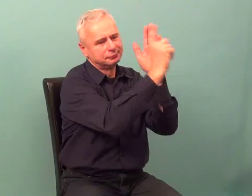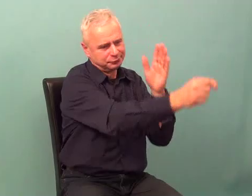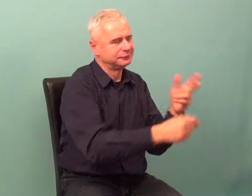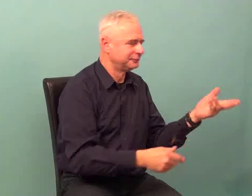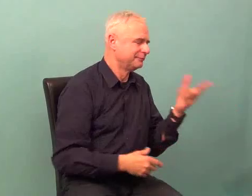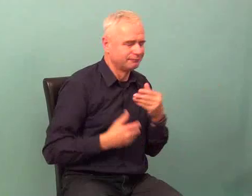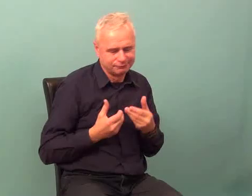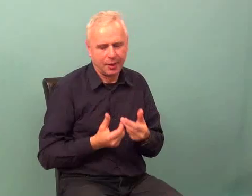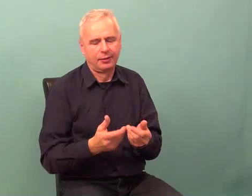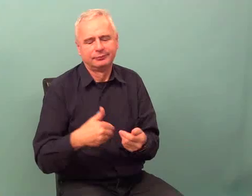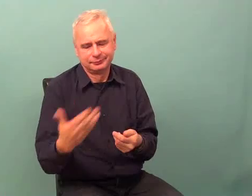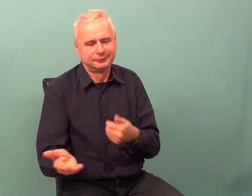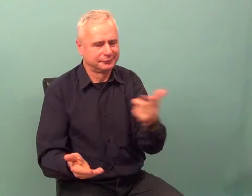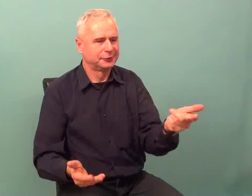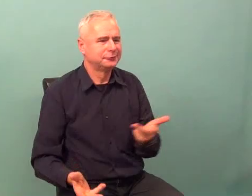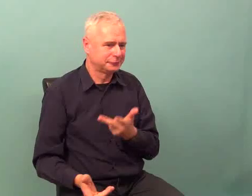Chłopak rozdał kolegom gruszki.